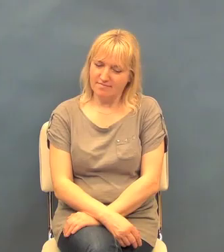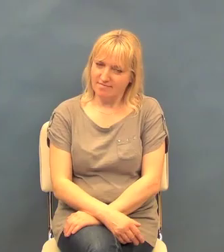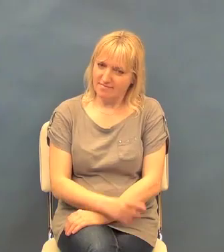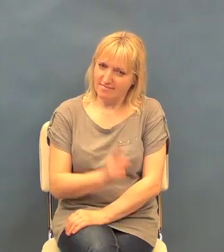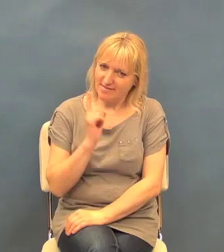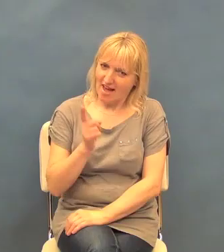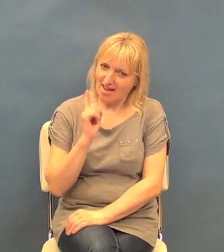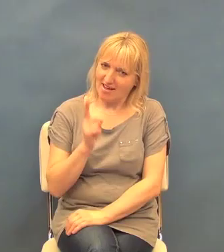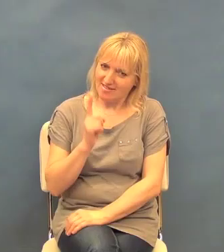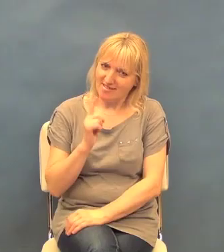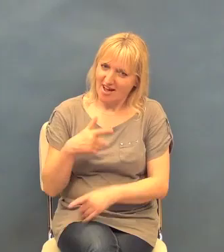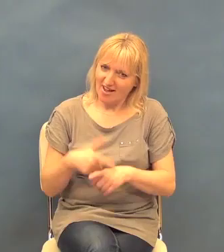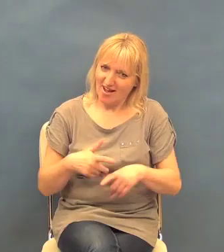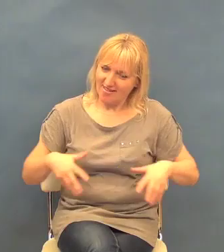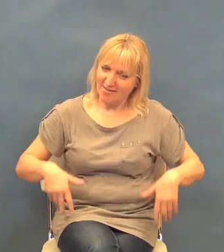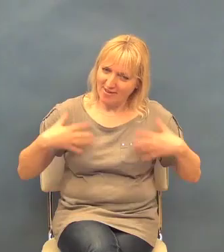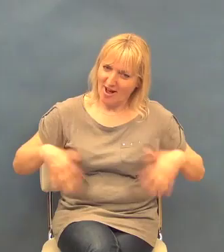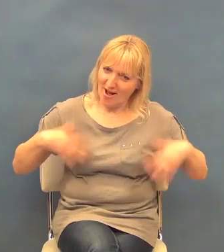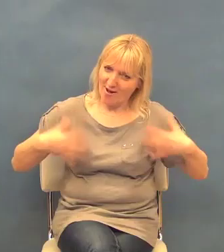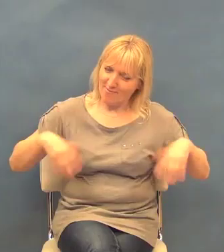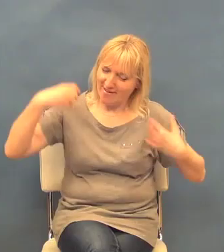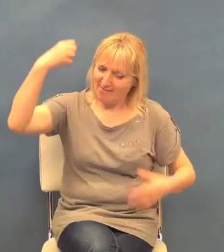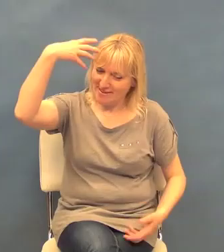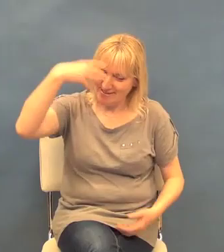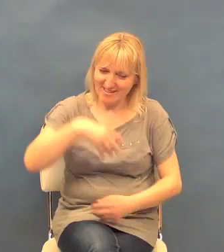Zakaz kąpania koni pod prysznicem.